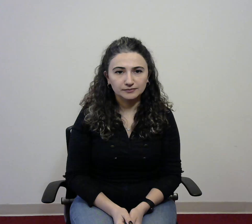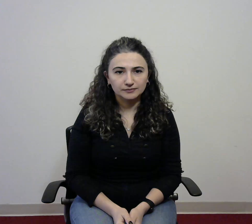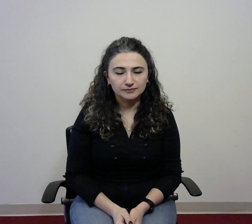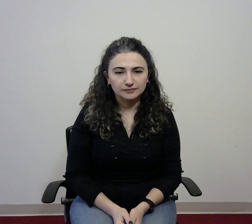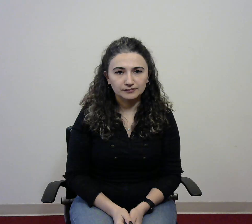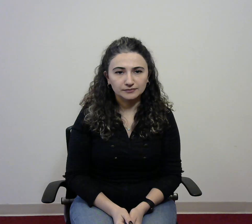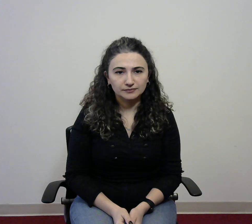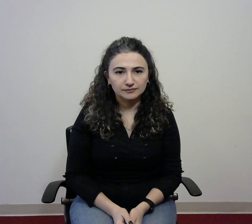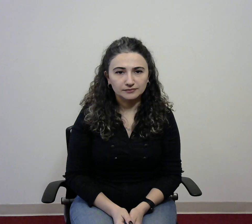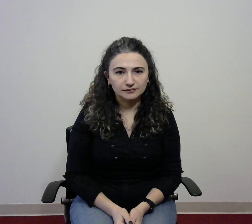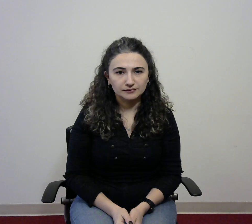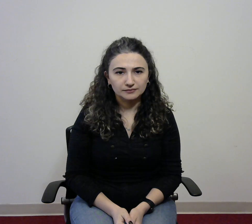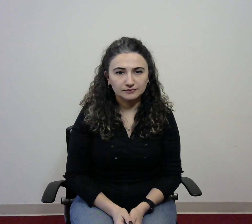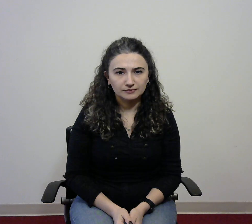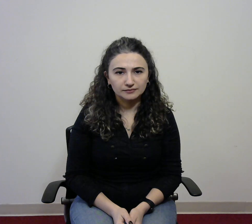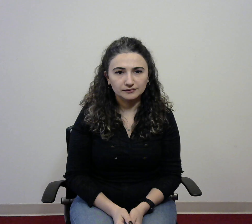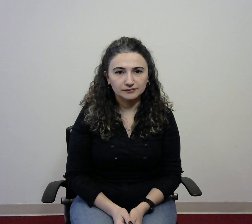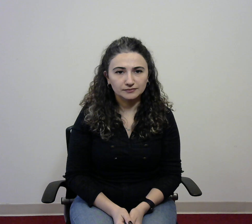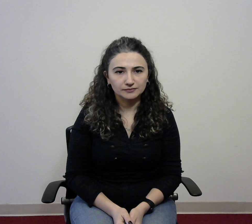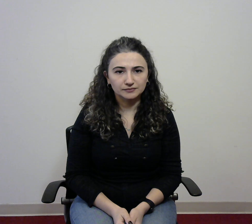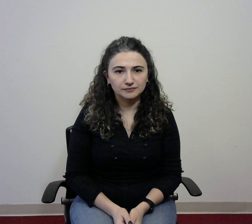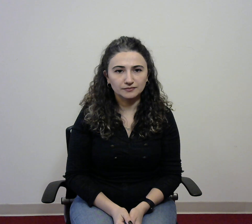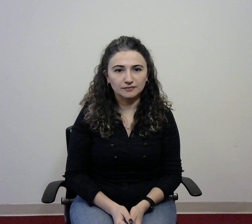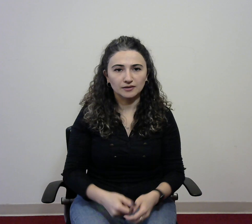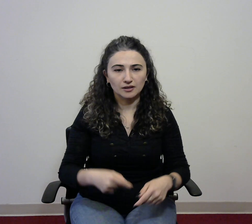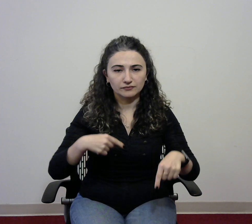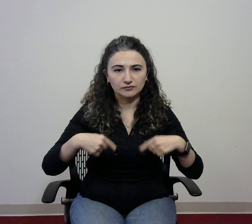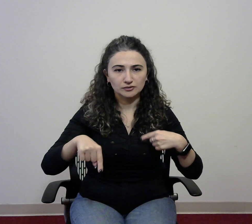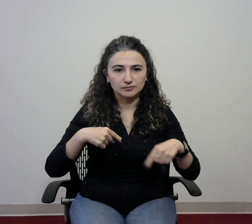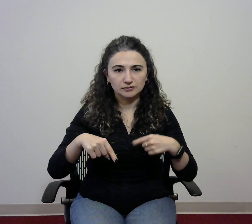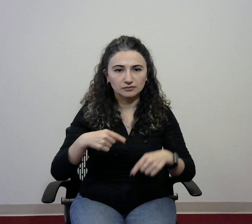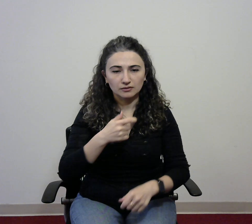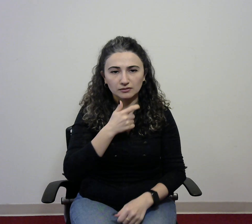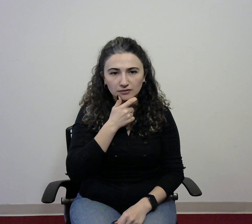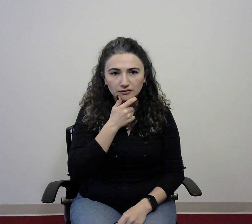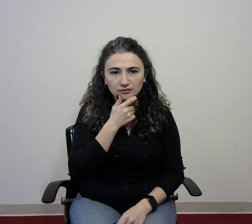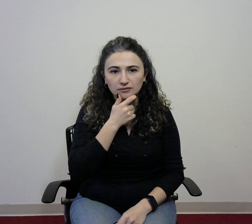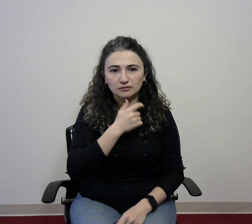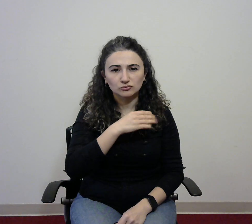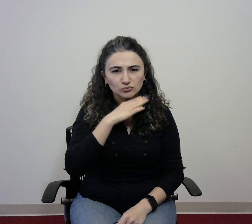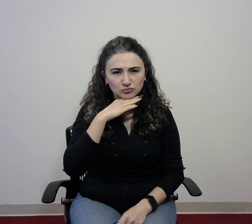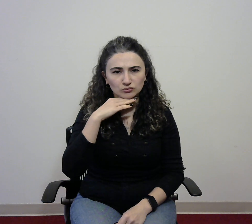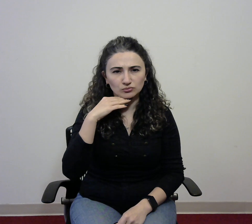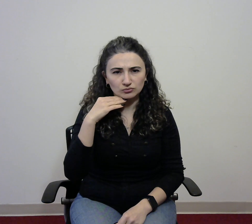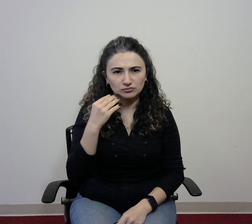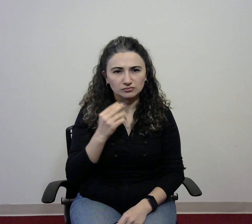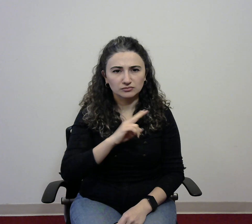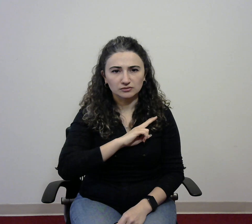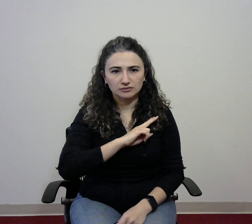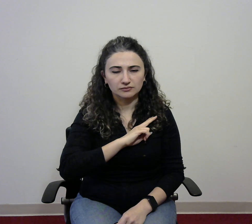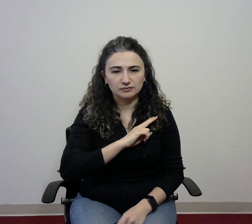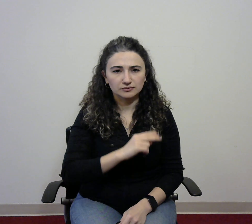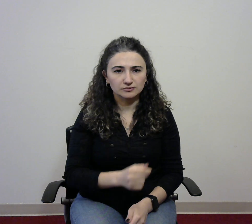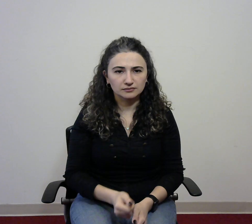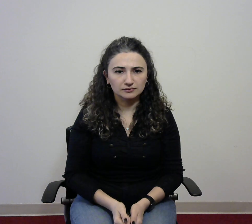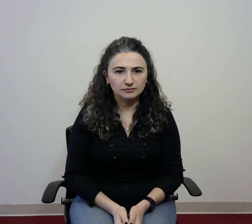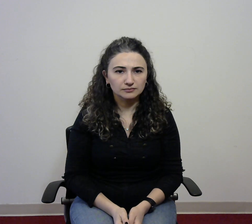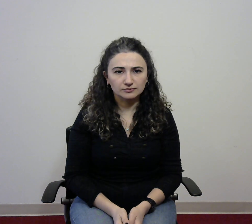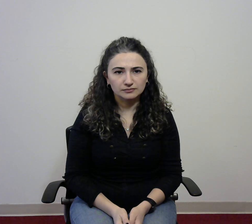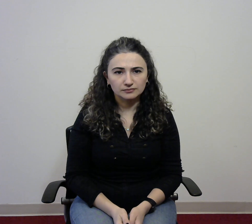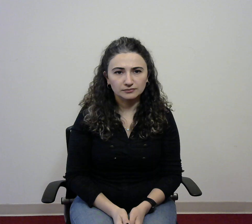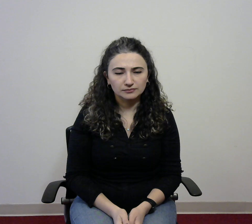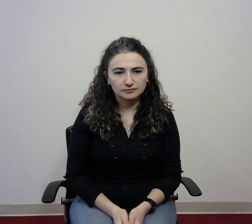Futbol izləməyi çox sevirəm